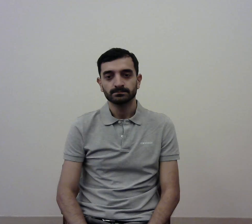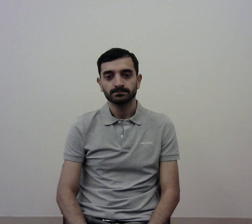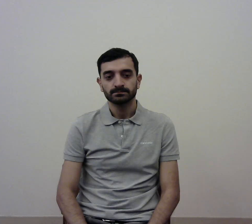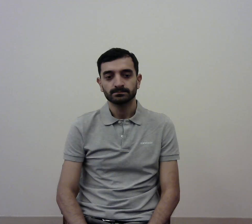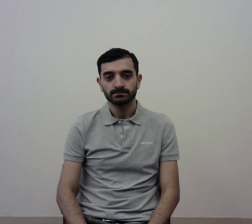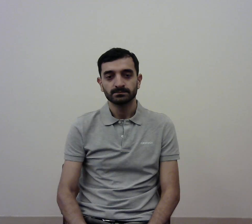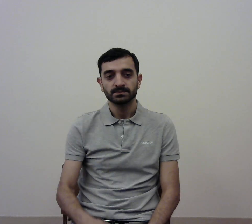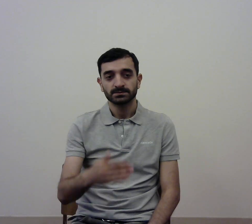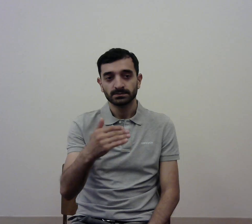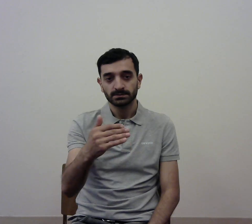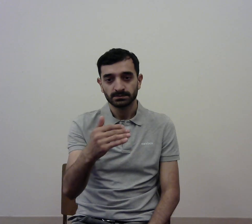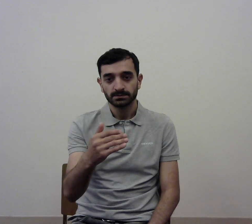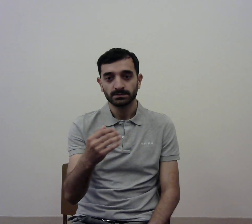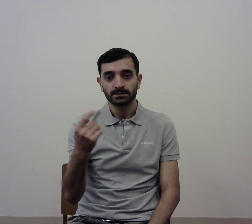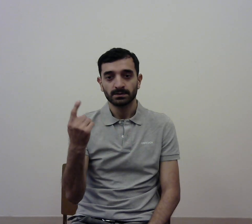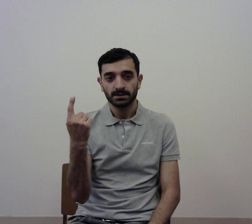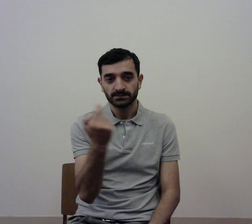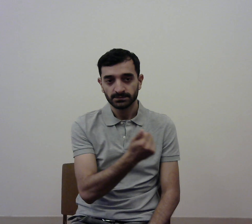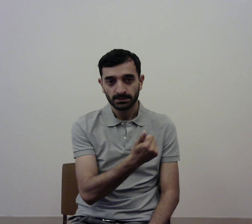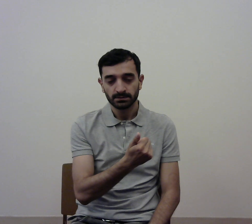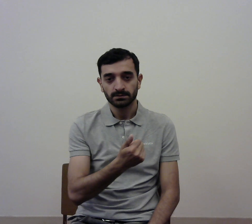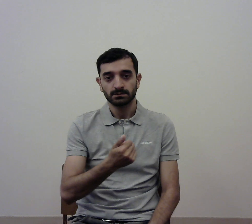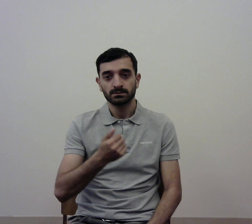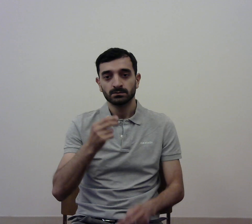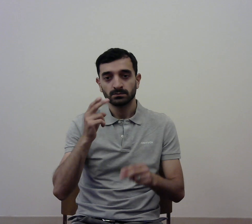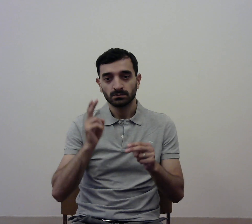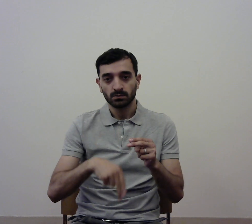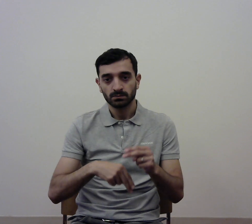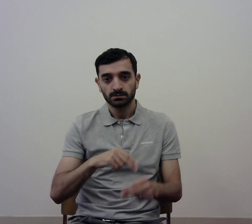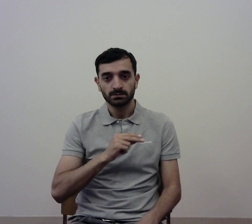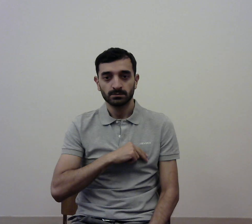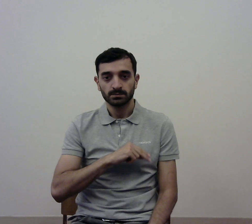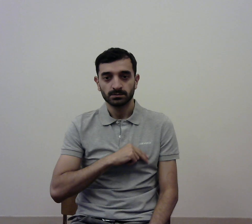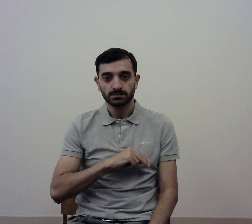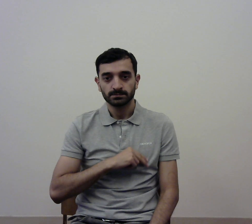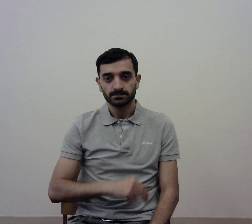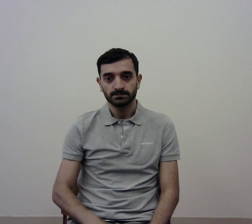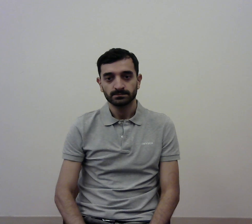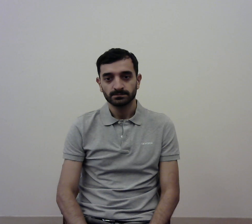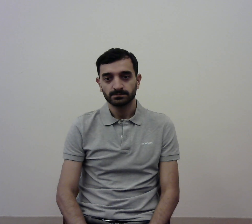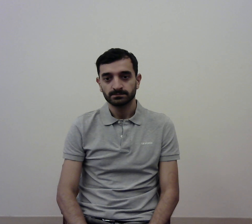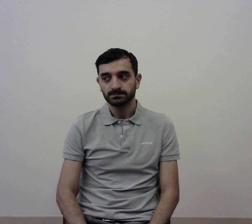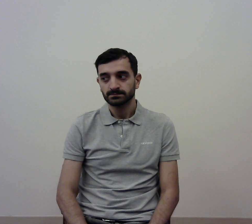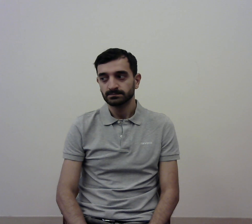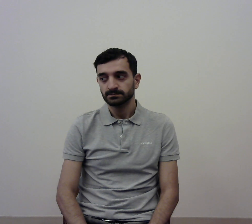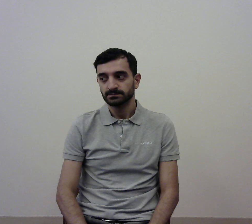Siz həftə sonu işləyirsiz?